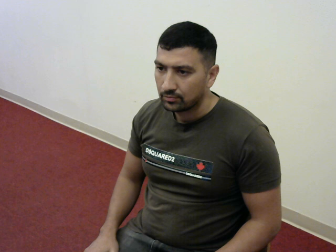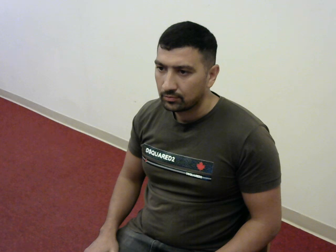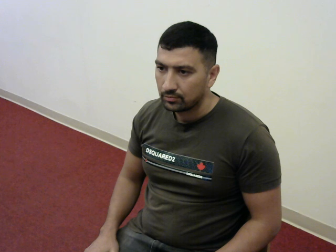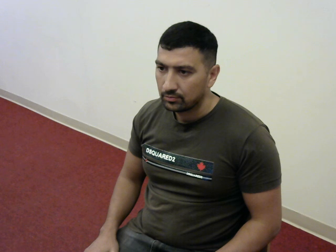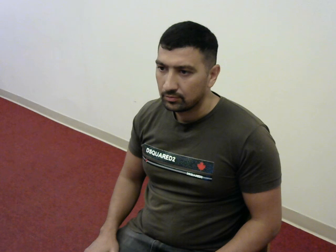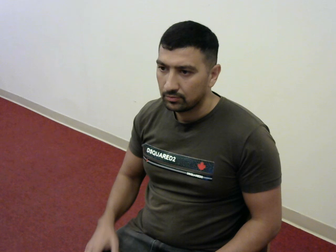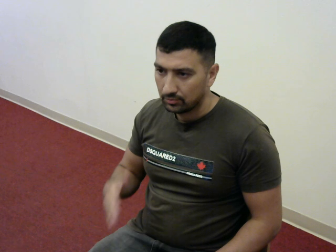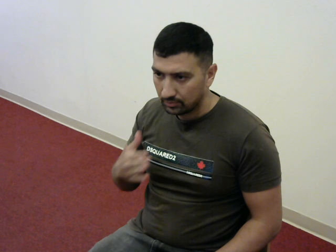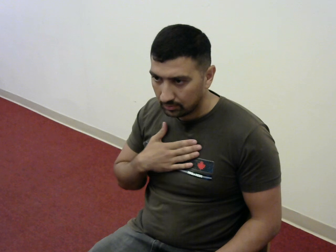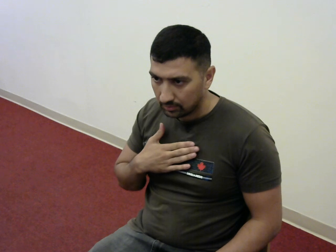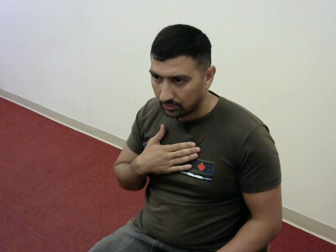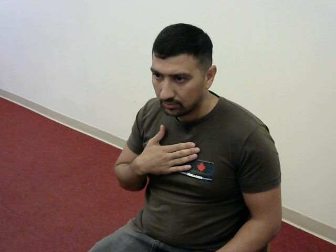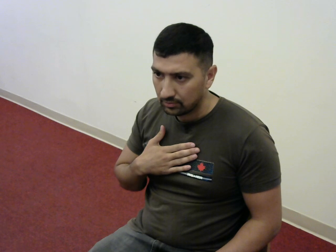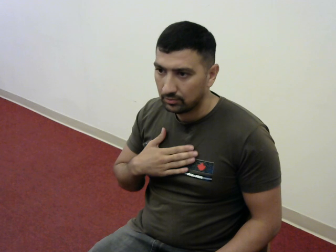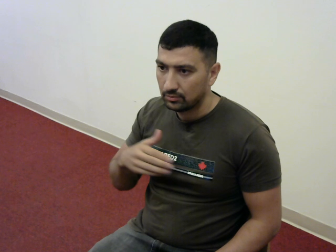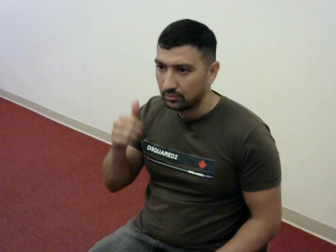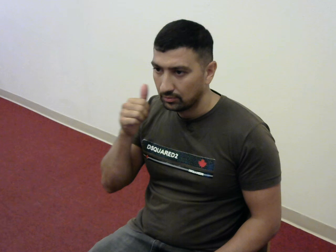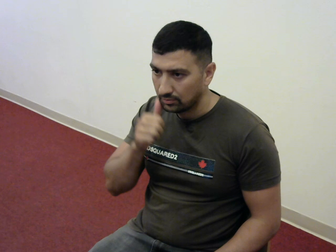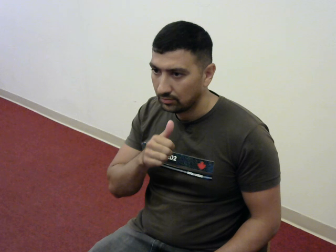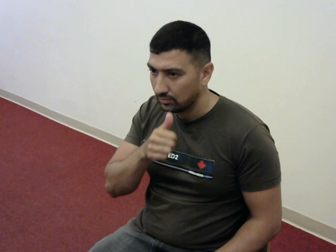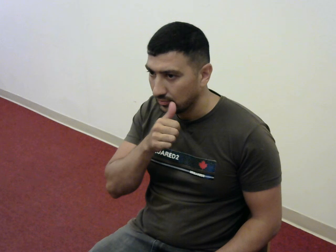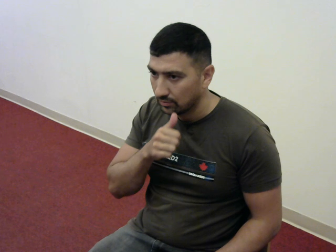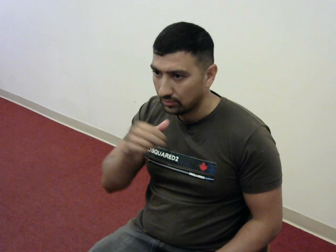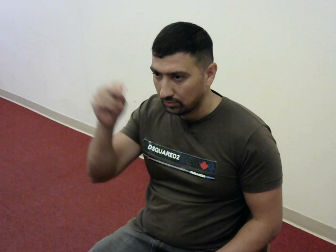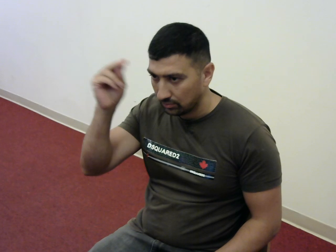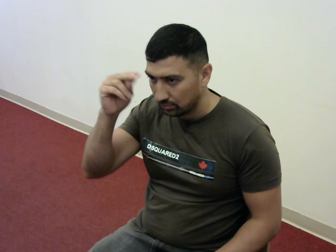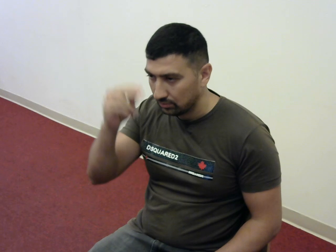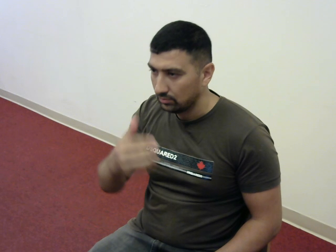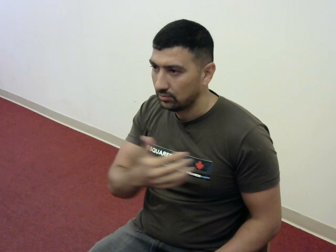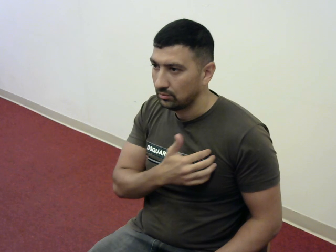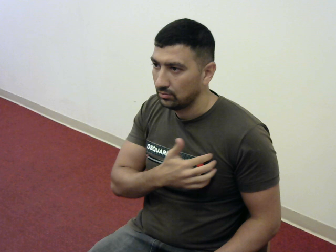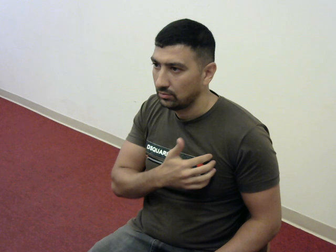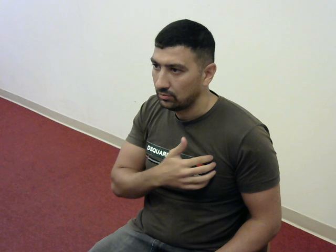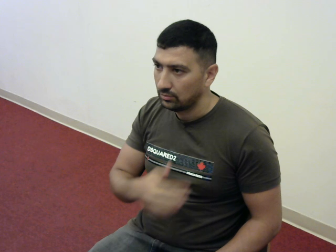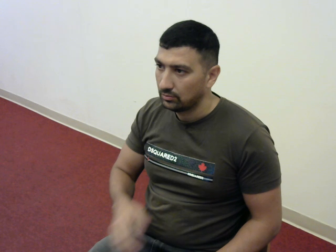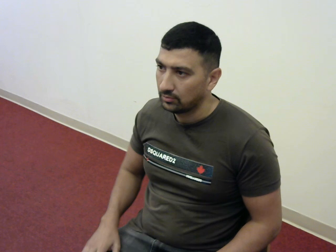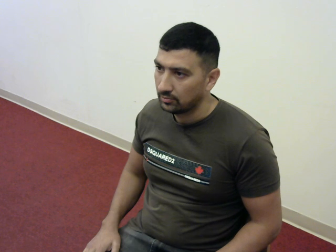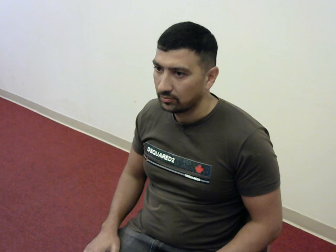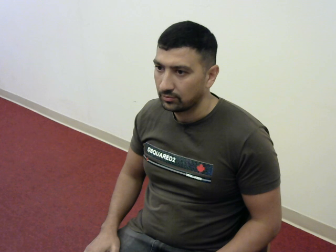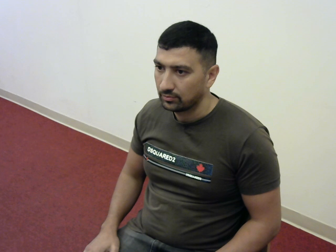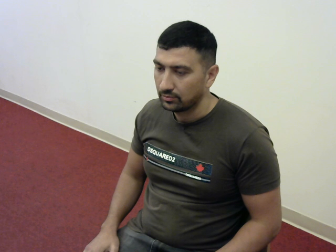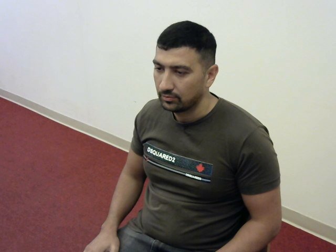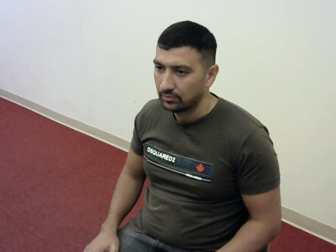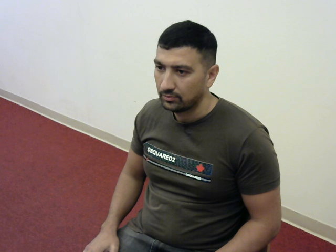Mən kodlaşdırma öyrənmək istəyirəm